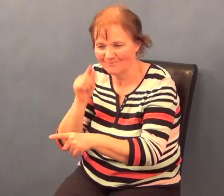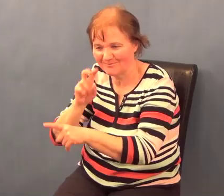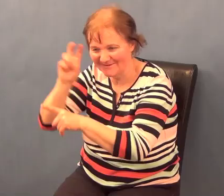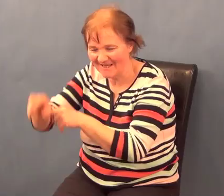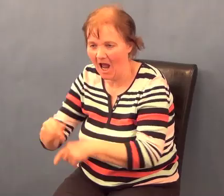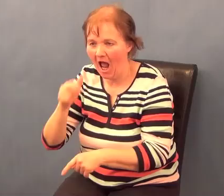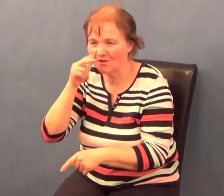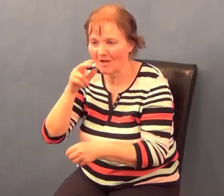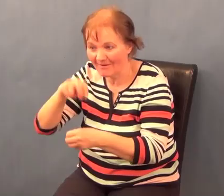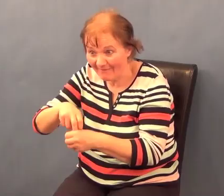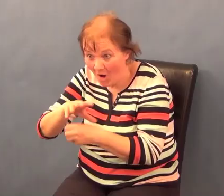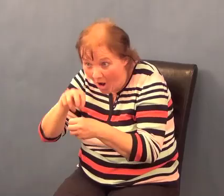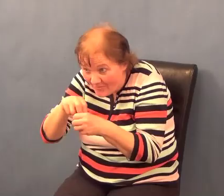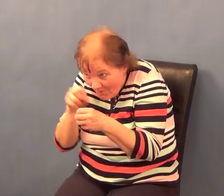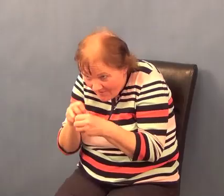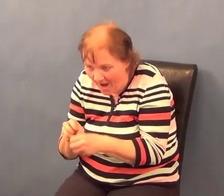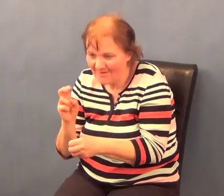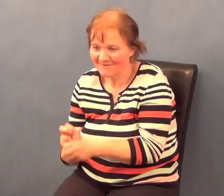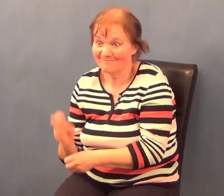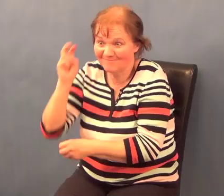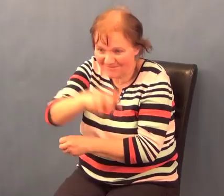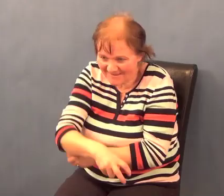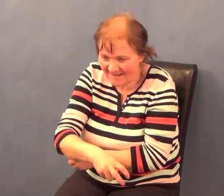Zlękniona żaba wyskakuje ze słoika, w którym siedziała.